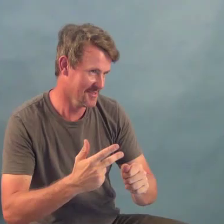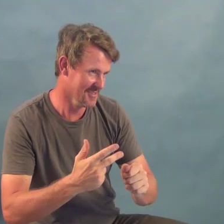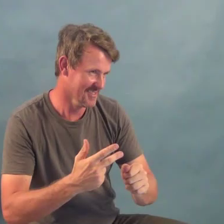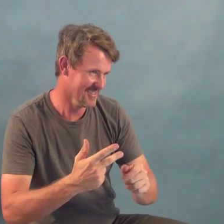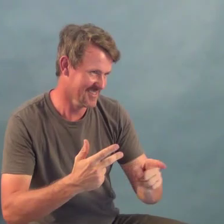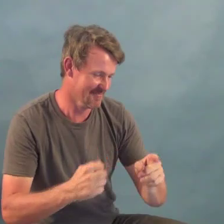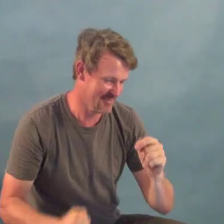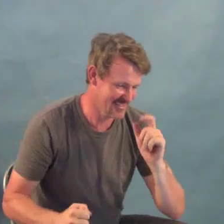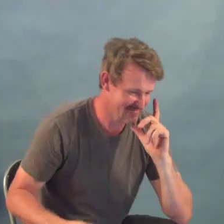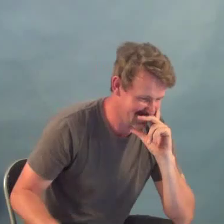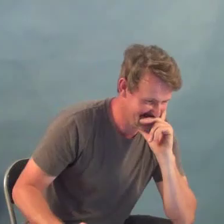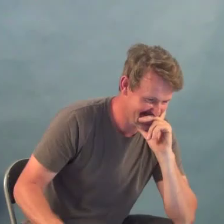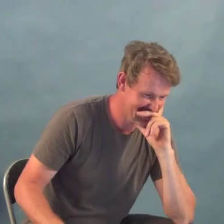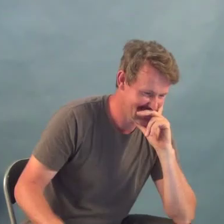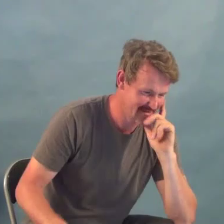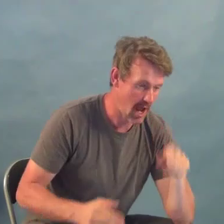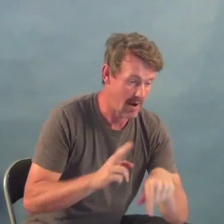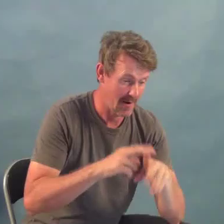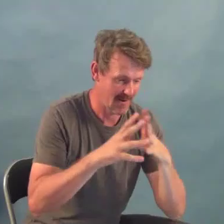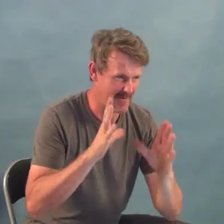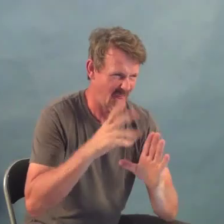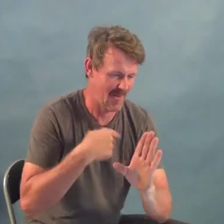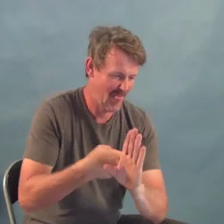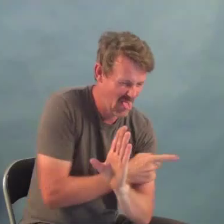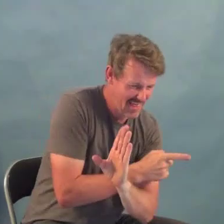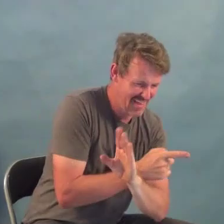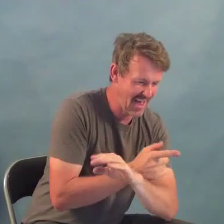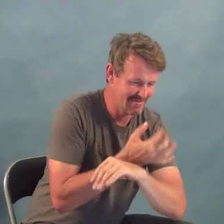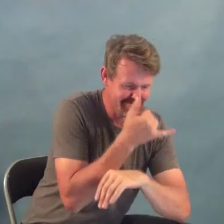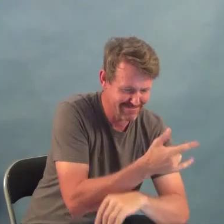Godzina dziesiąta nie, mogę wcześniej, a później nie mogę, jestem uwiązany.